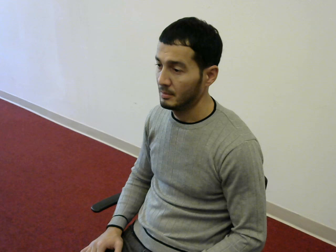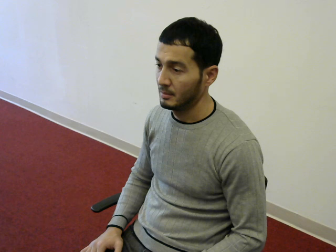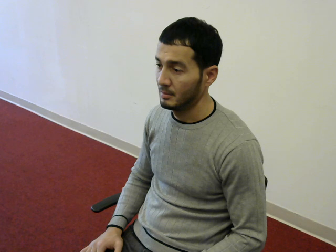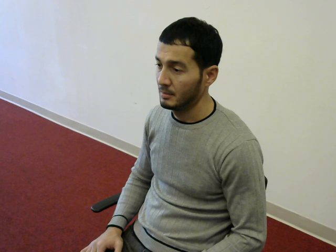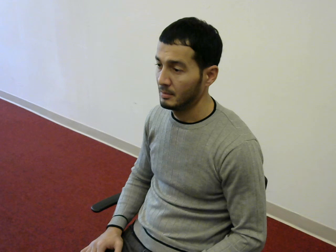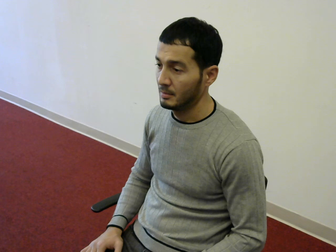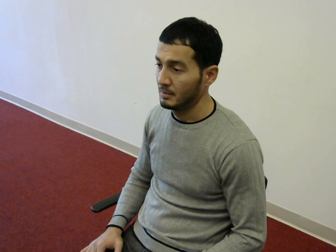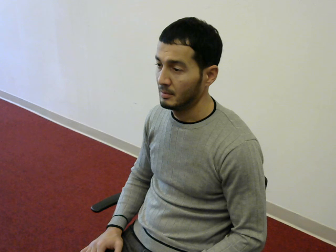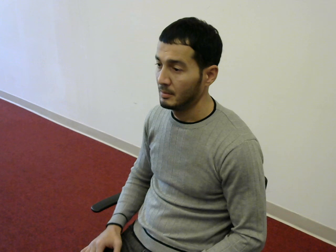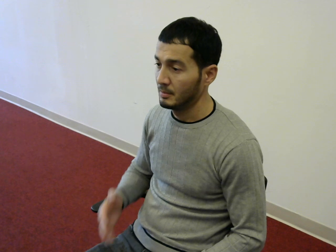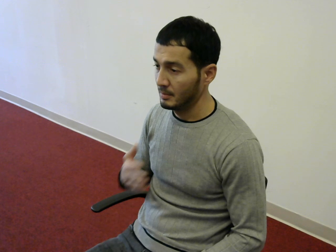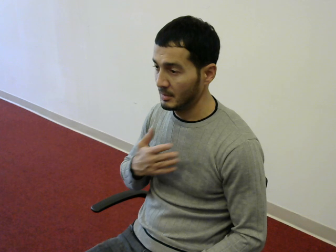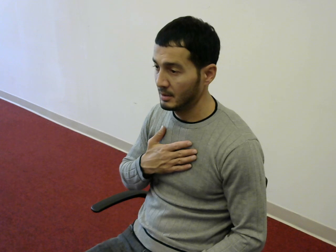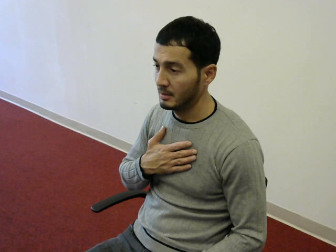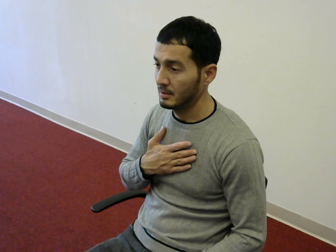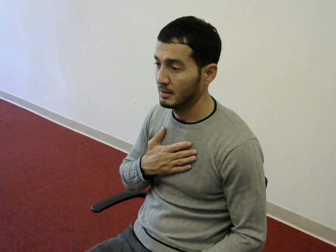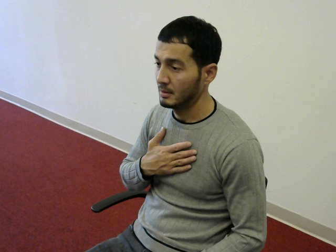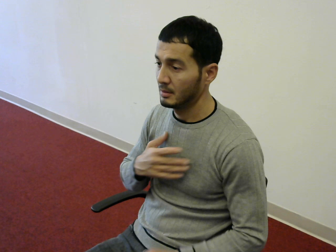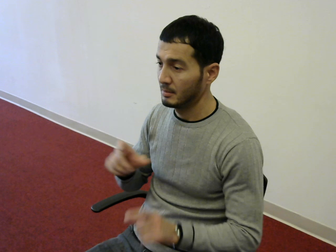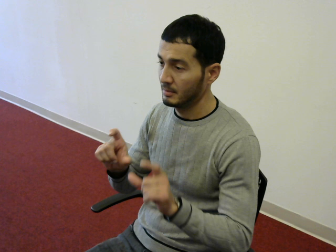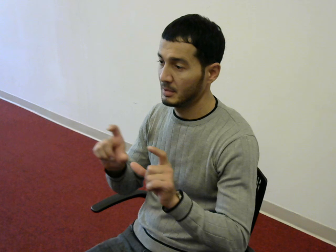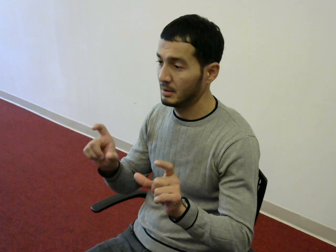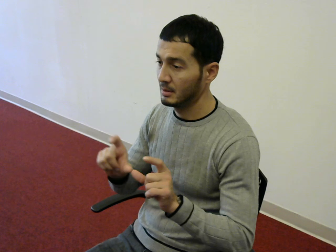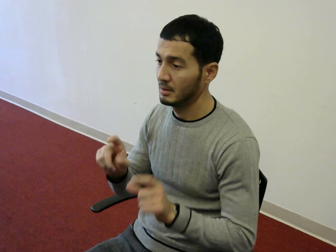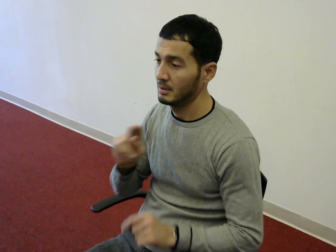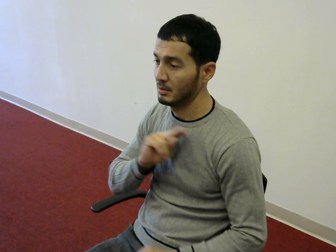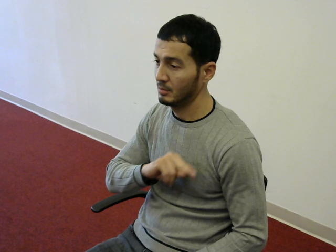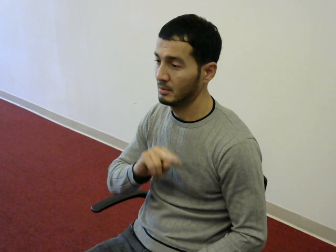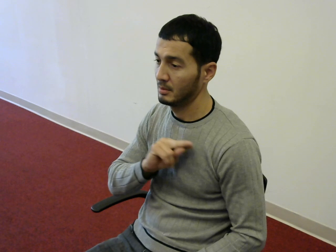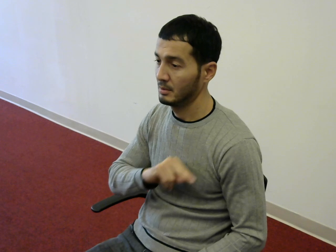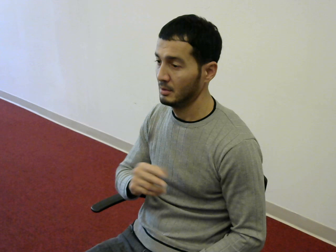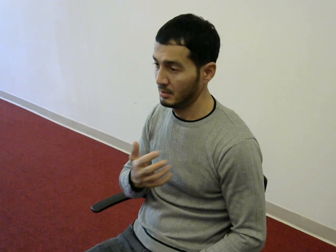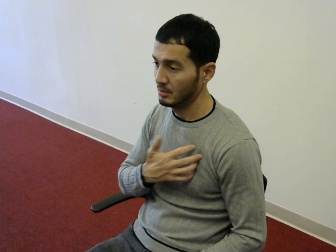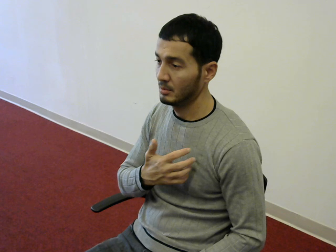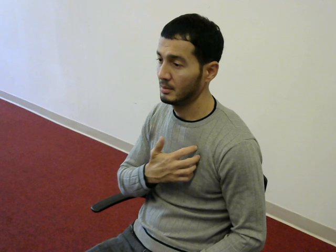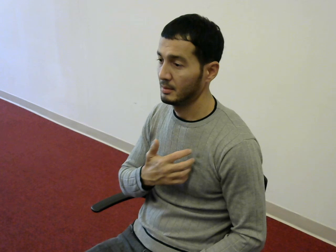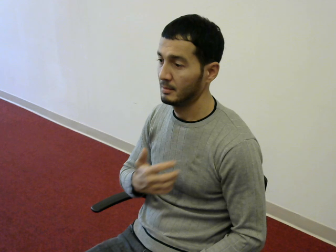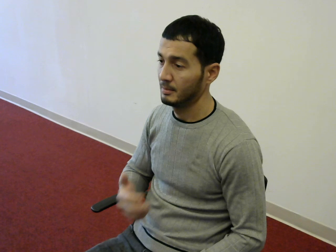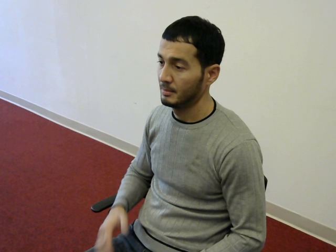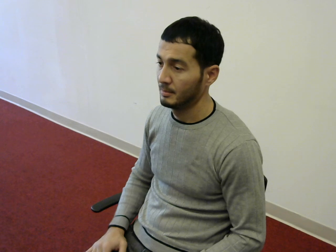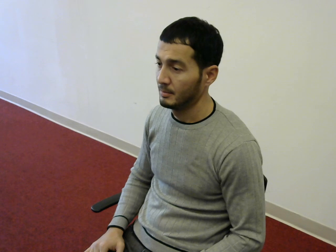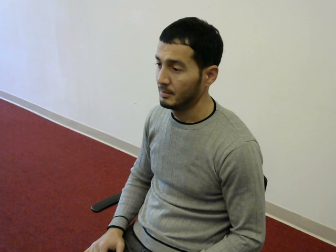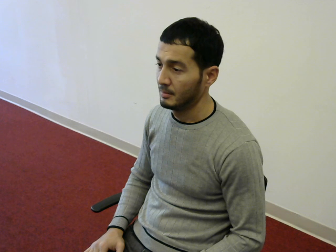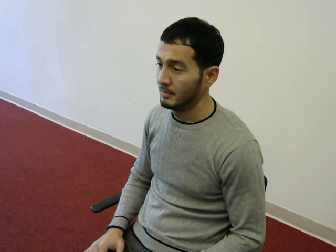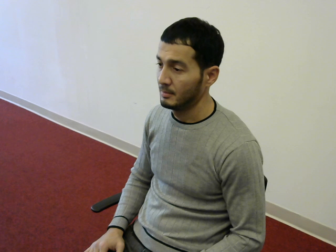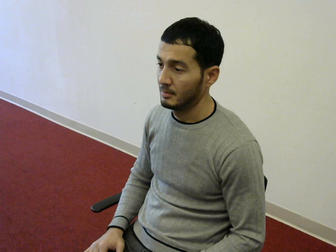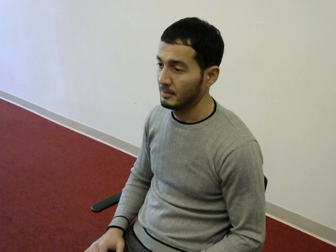Mən marketdə işləmək istəyirəm